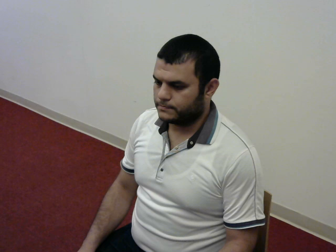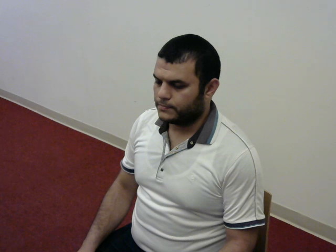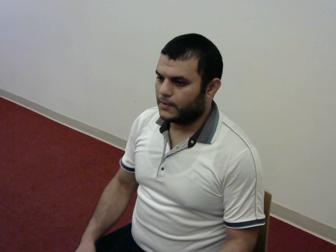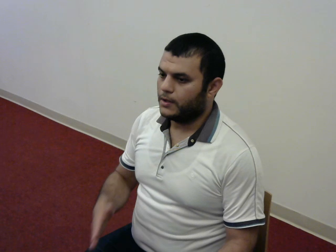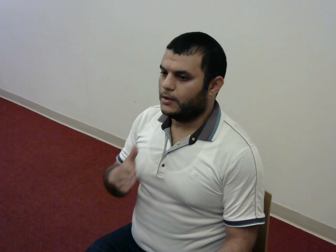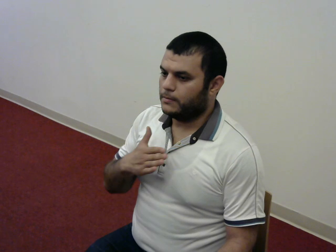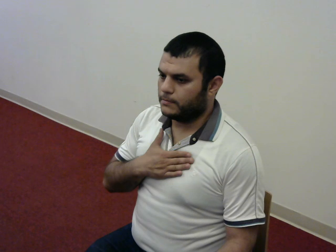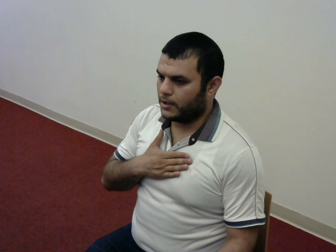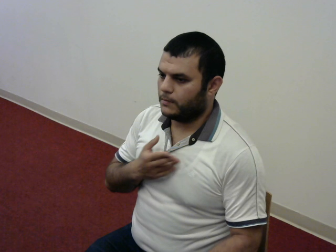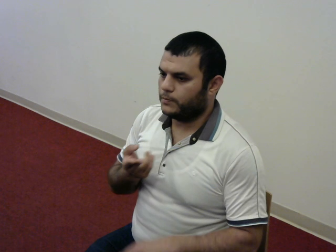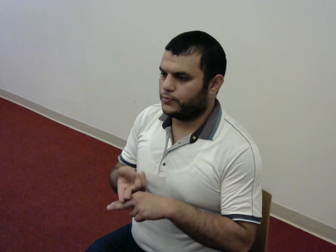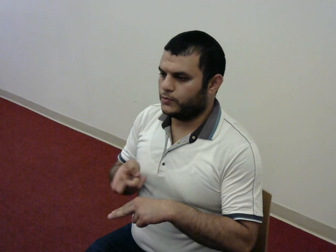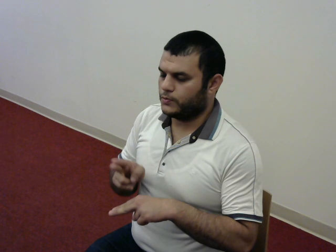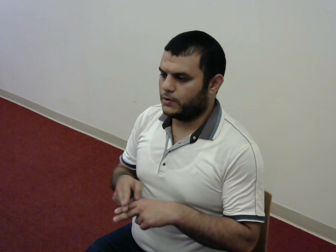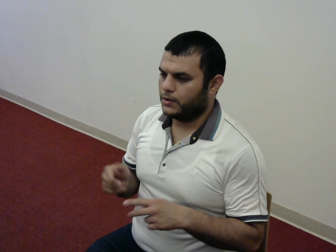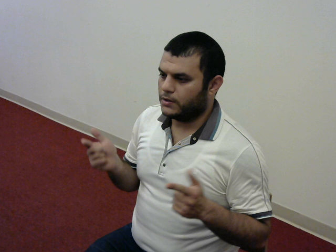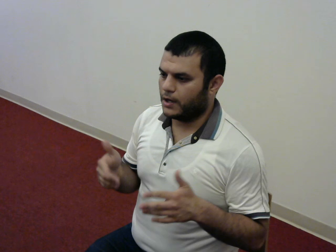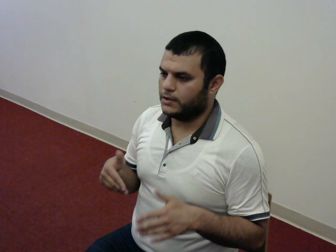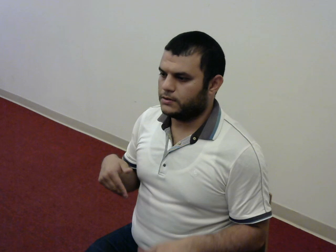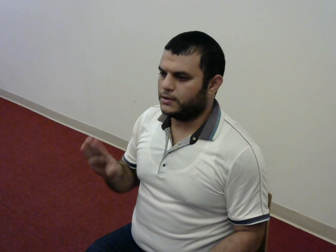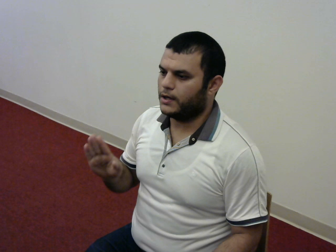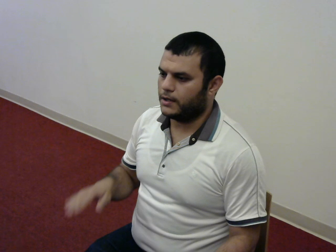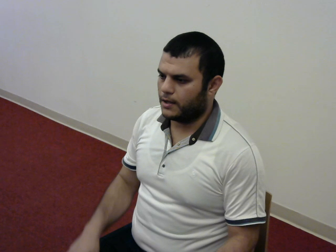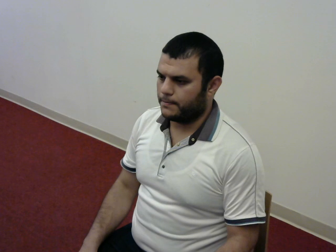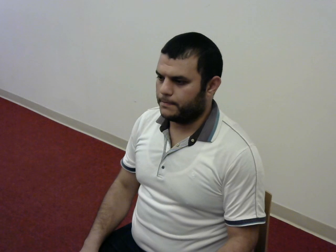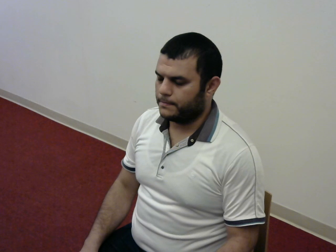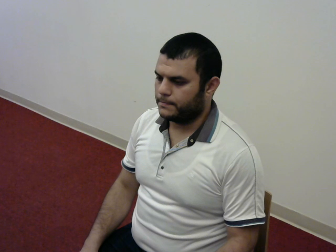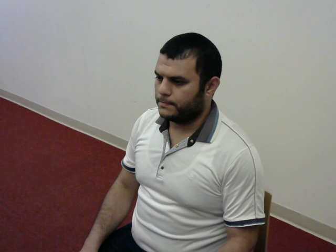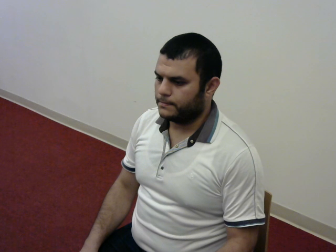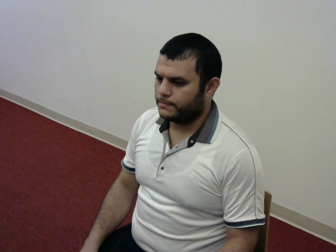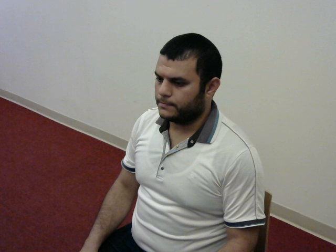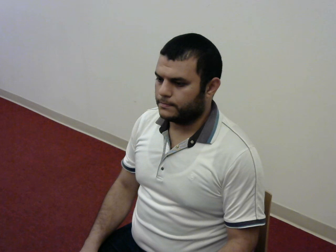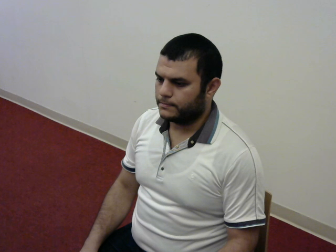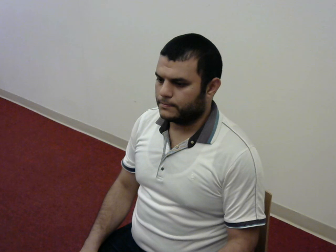Mən bununla razı deyiləm